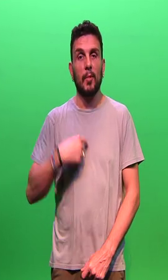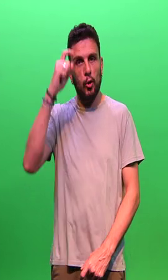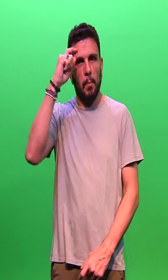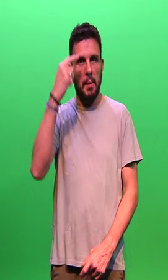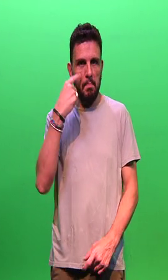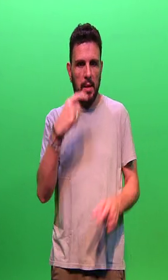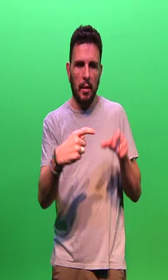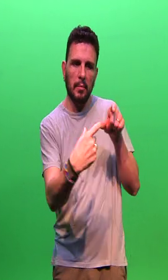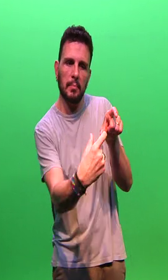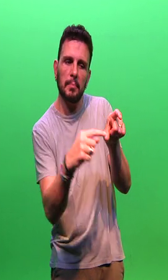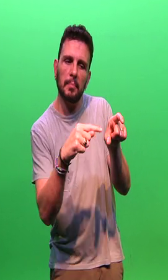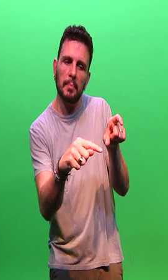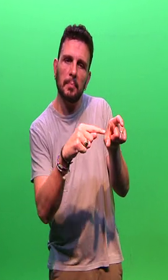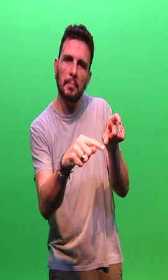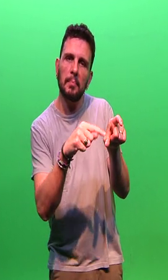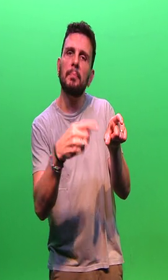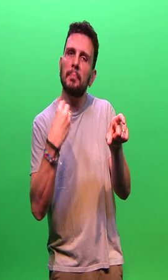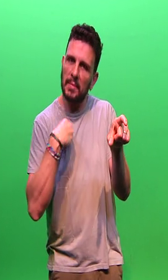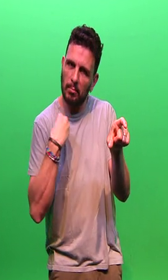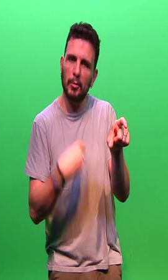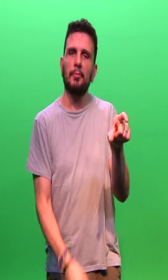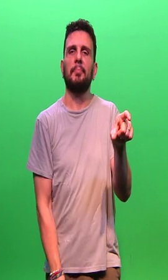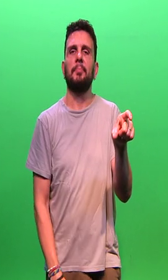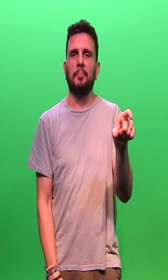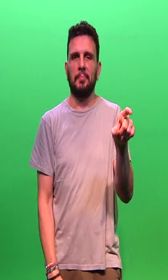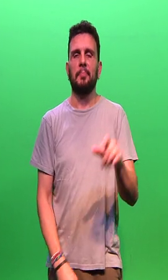Mira el meu nom aquí, em dic així.